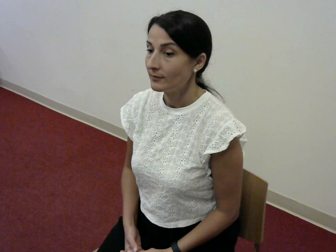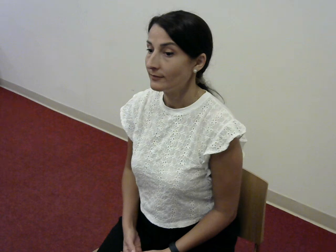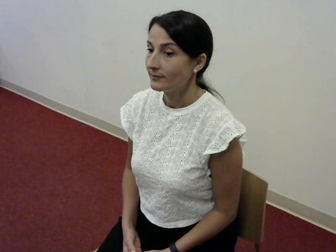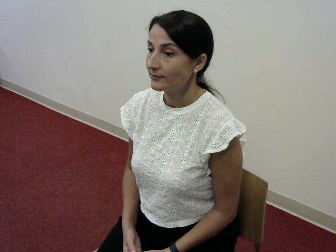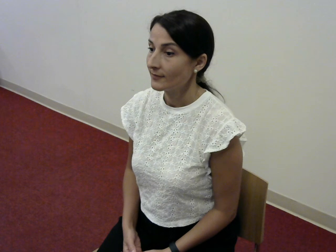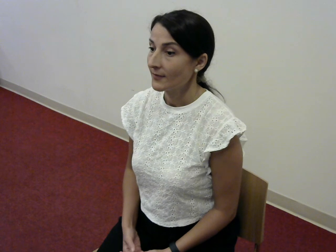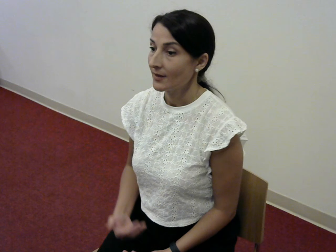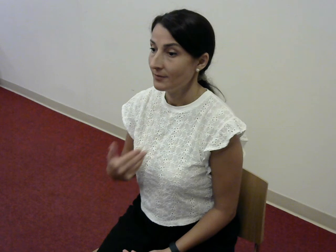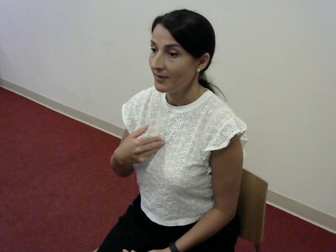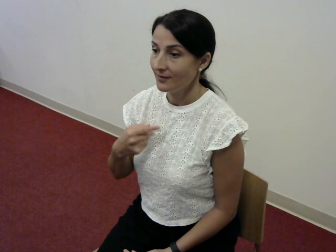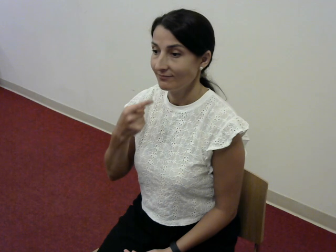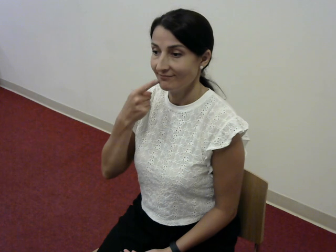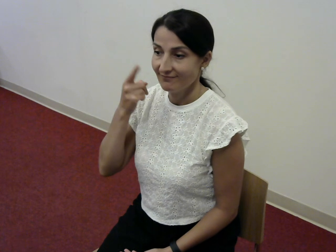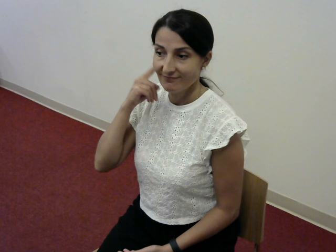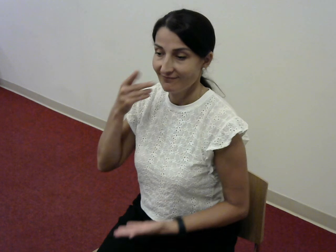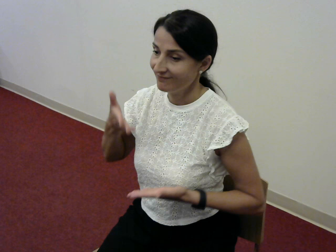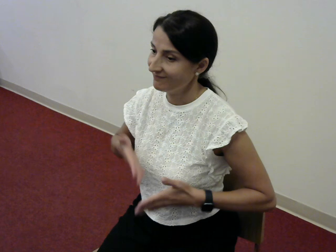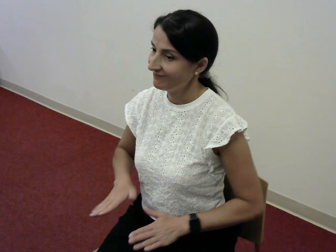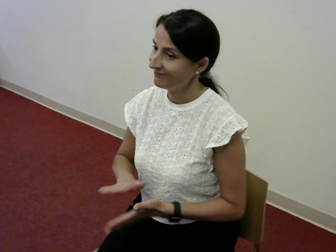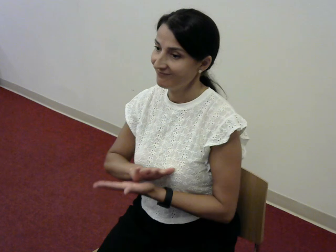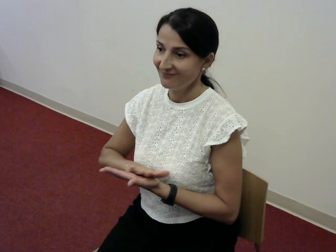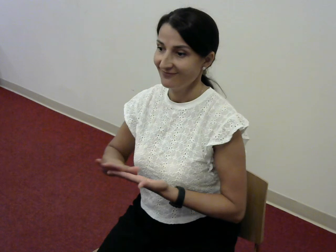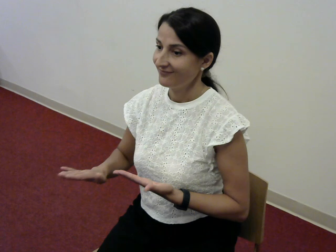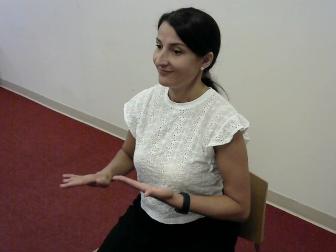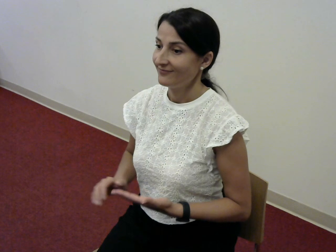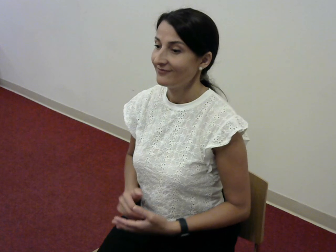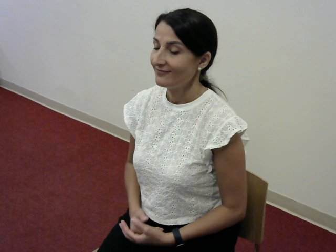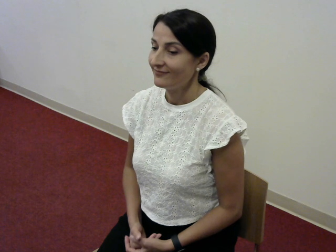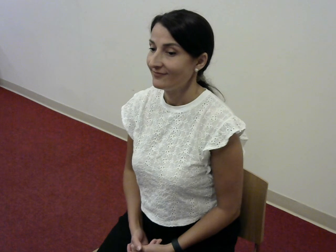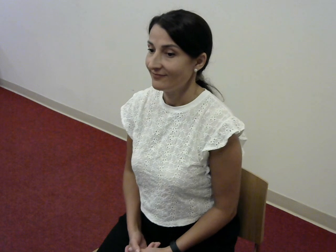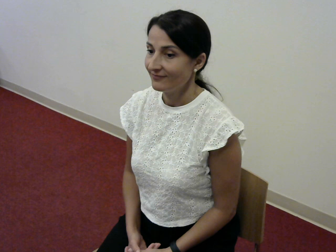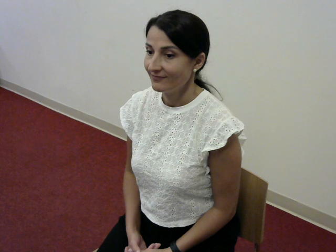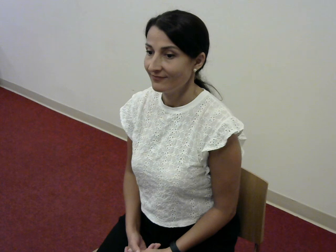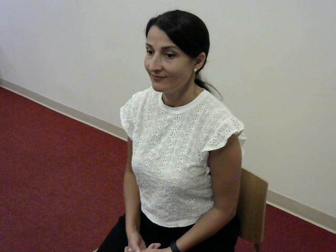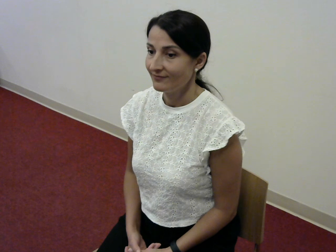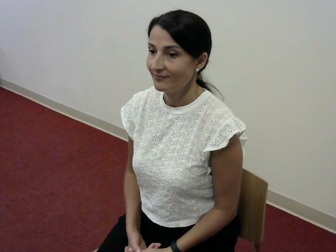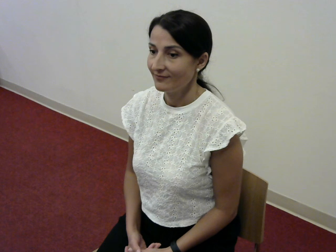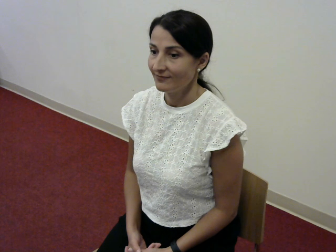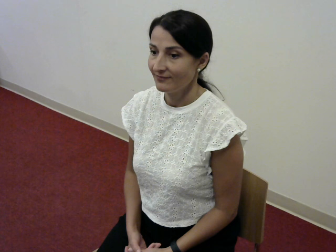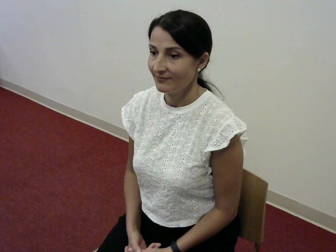Mənim eşitmə məhdudiyyətim anadangəlmədir